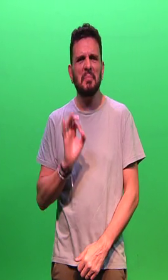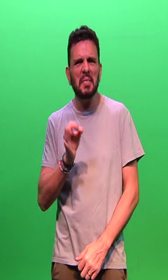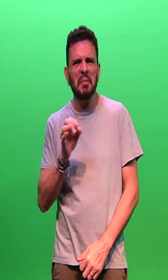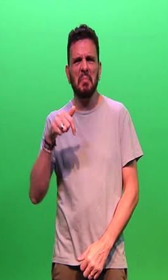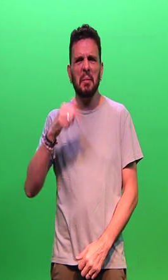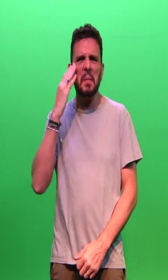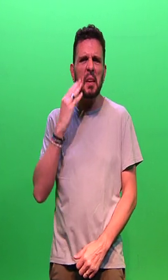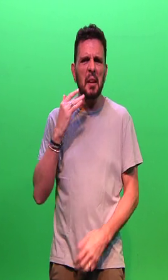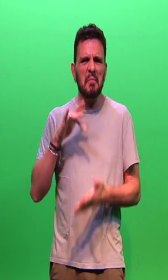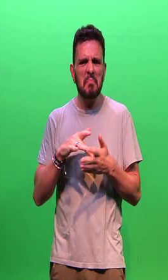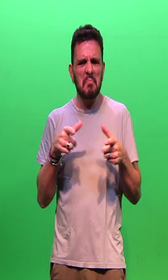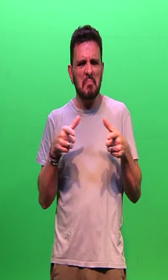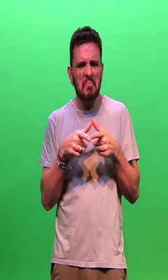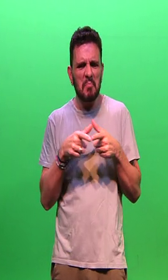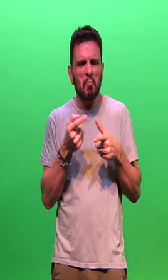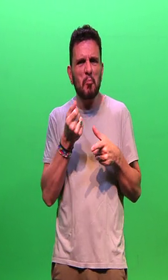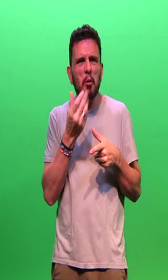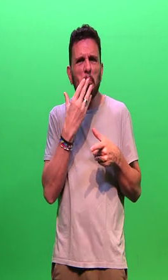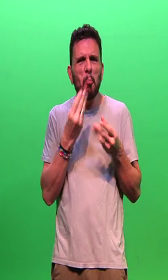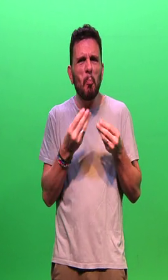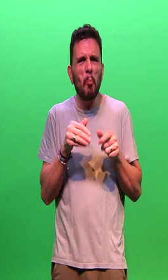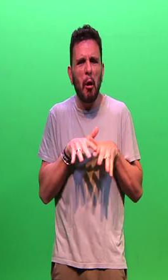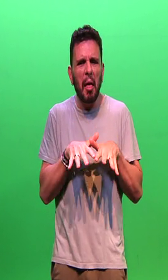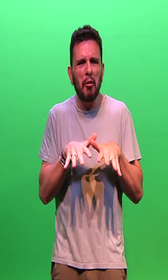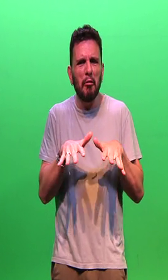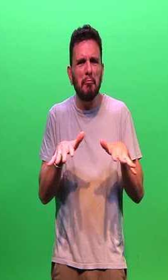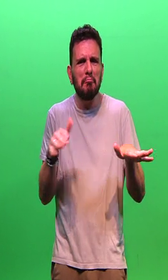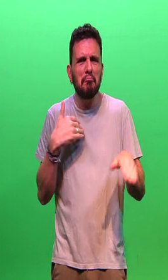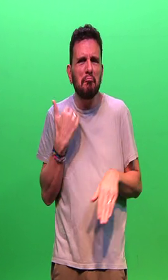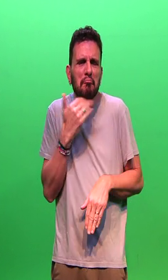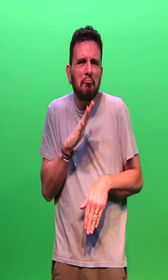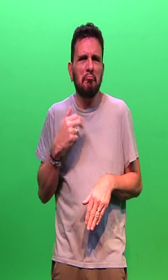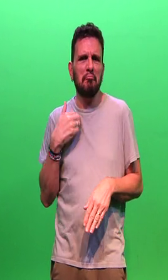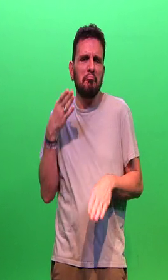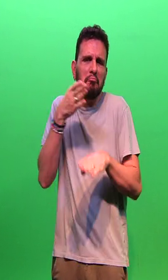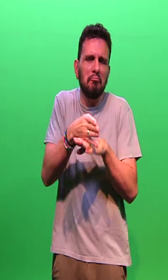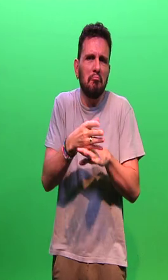Sí, aquest matí tenia la vaigna una mica mullada, no ho sé, per això vinc.